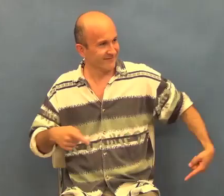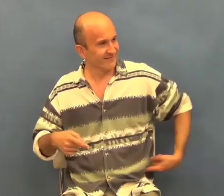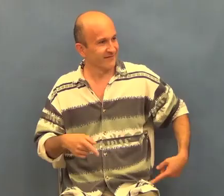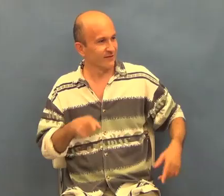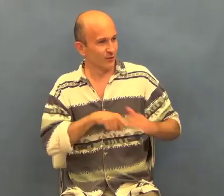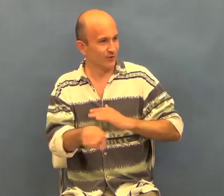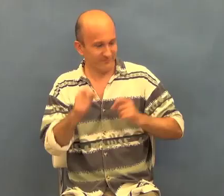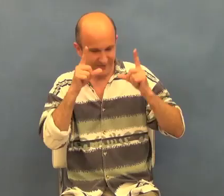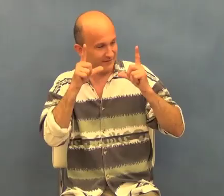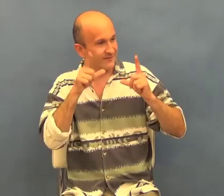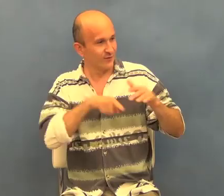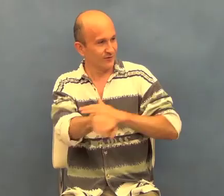Strzela w pupę, żeby obudził się.